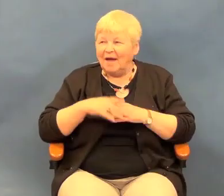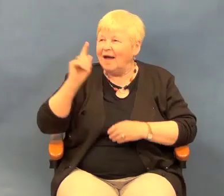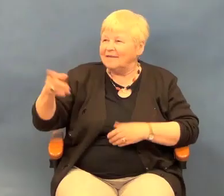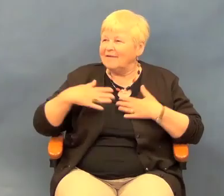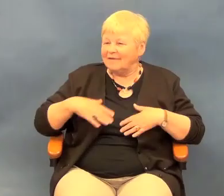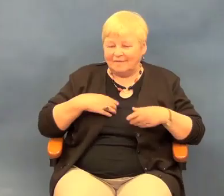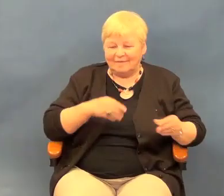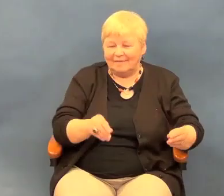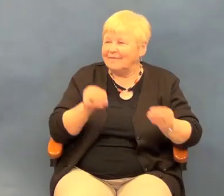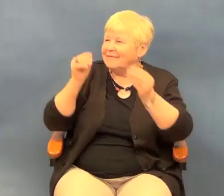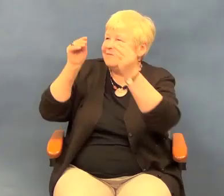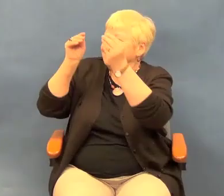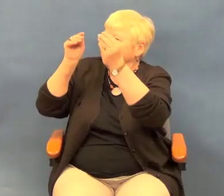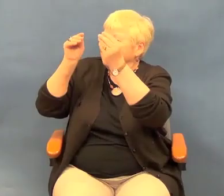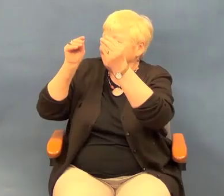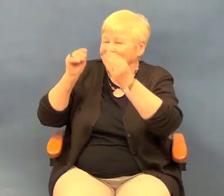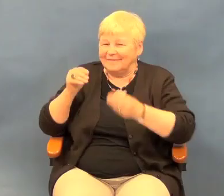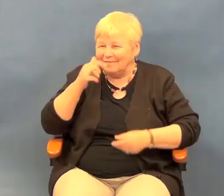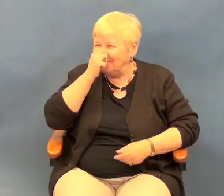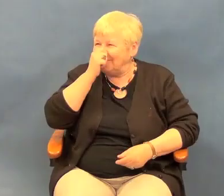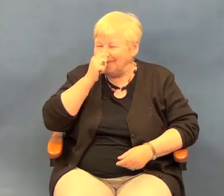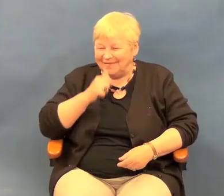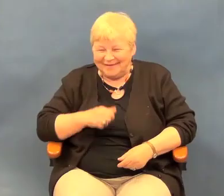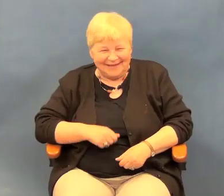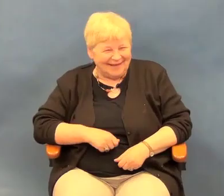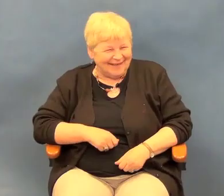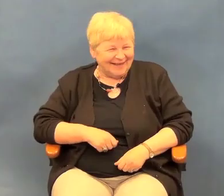Jak dam mojemu mężowi zakaz mycia się, to będzie śmierdział.